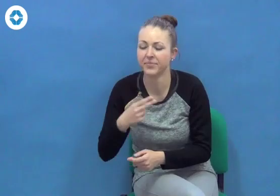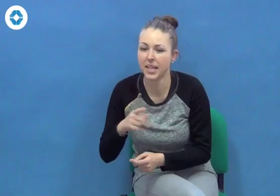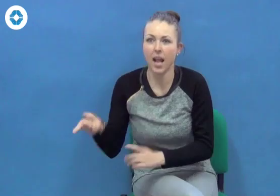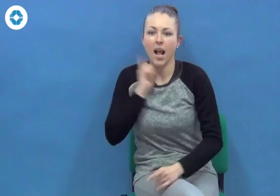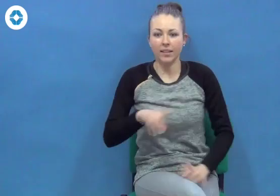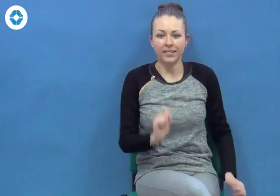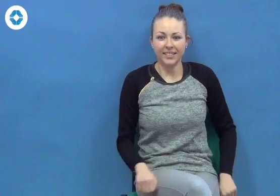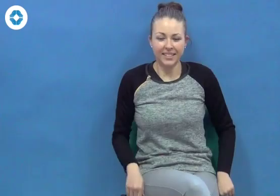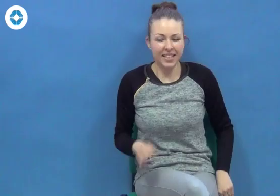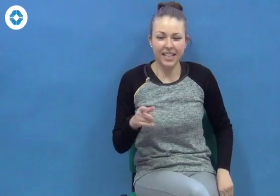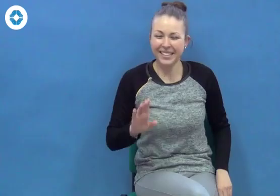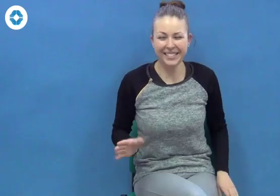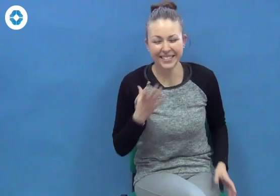Chaplin orientuje się co zrobił i uśmiecha się, udaje, że nic się nie stało.